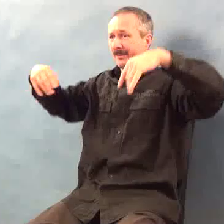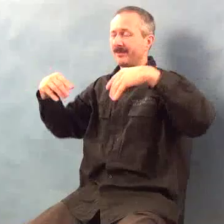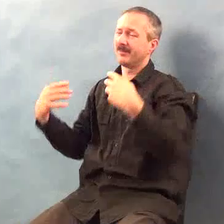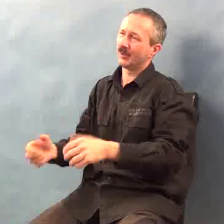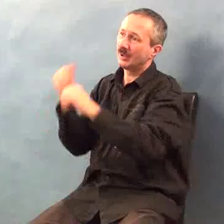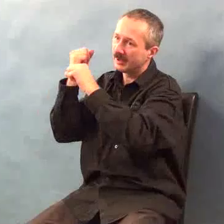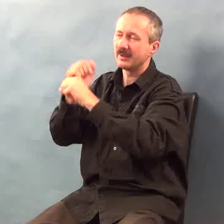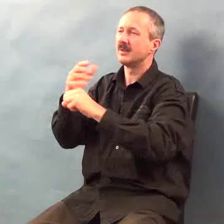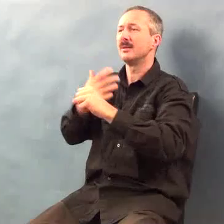Na szczęście użycie toporka do otwarcia drzwi nie było konieczne.